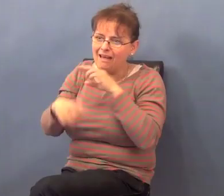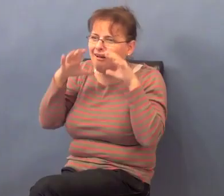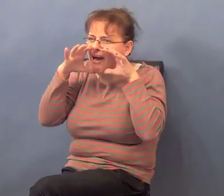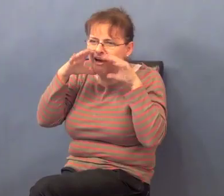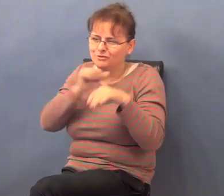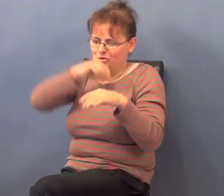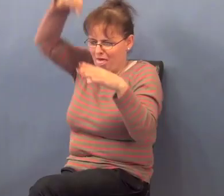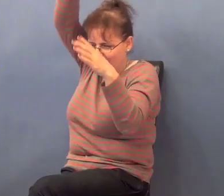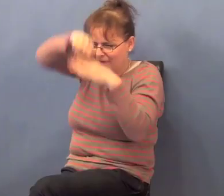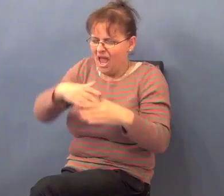Wołał i spadł.